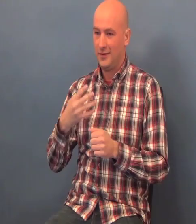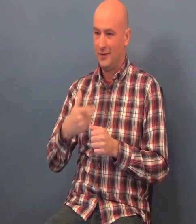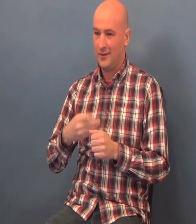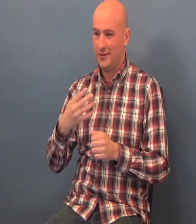Dwudziesty czwarty.